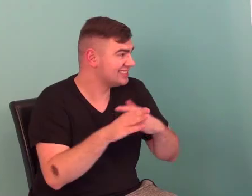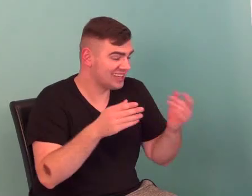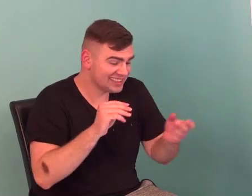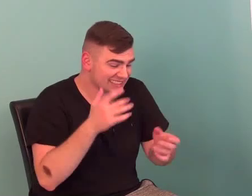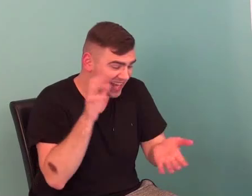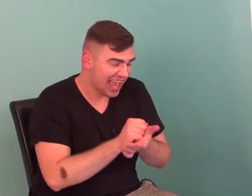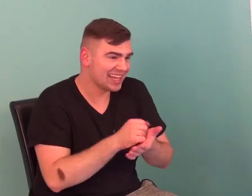Jest zajęte.